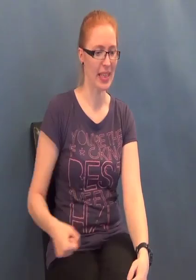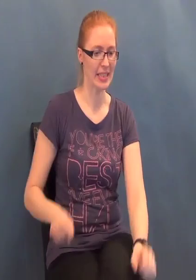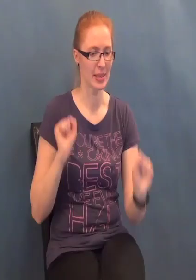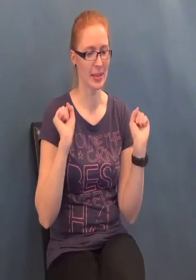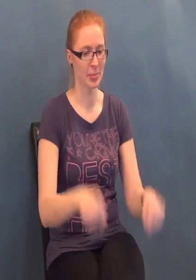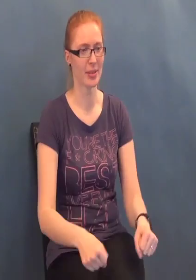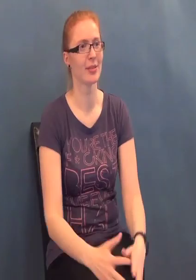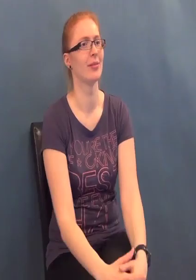Pilnie, z teczką w ręku.